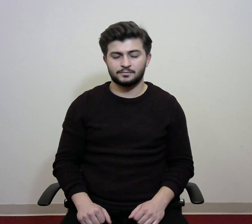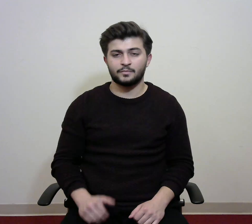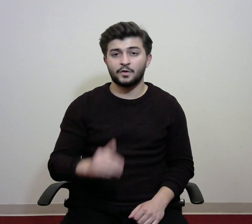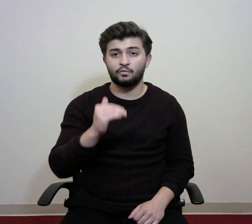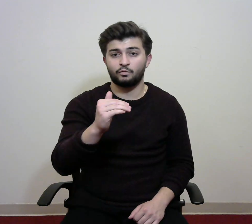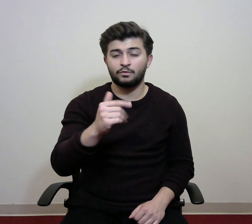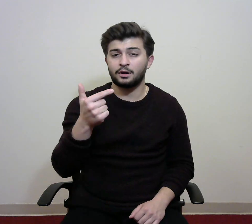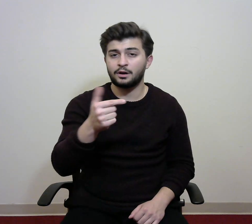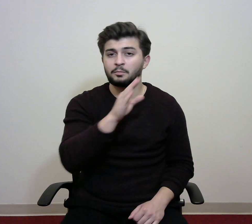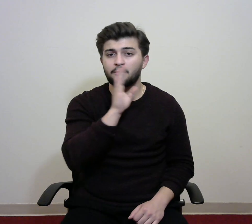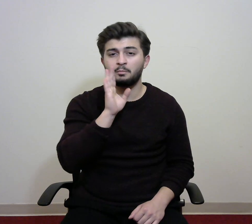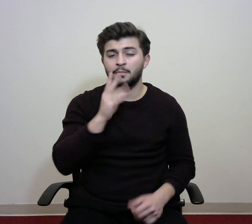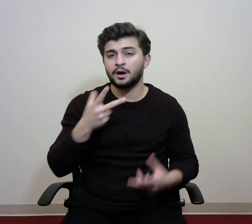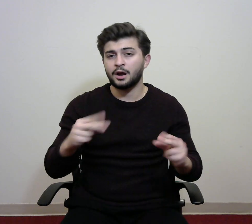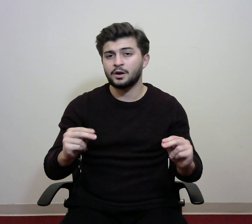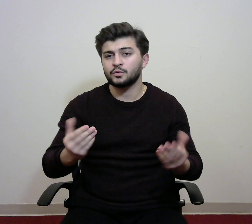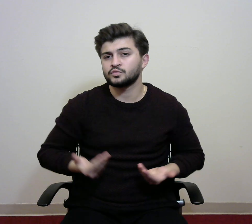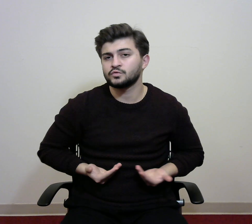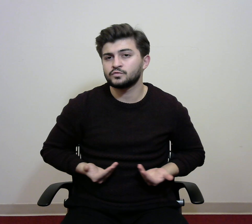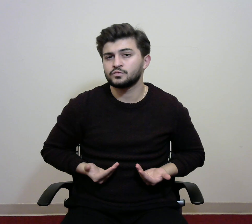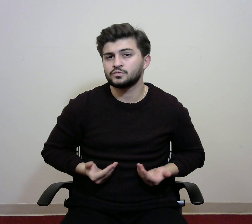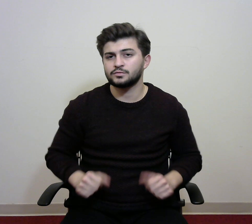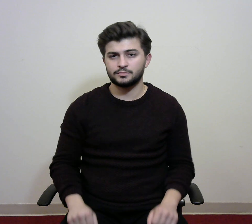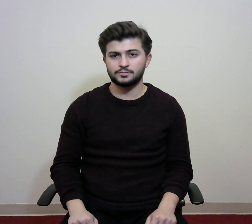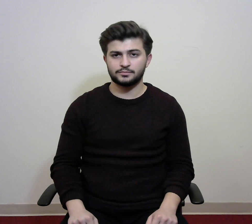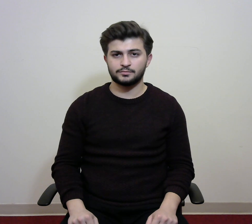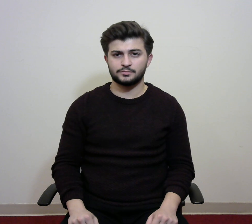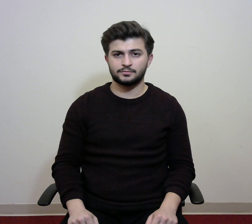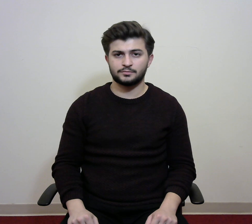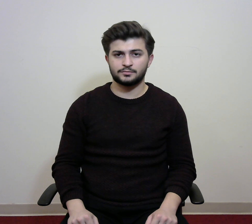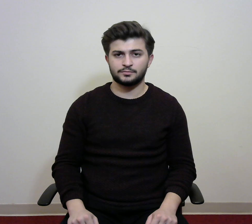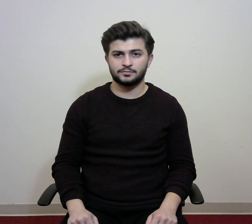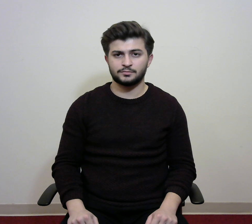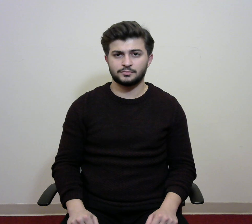Sənin qayınanan harda yaşayır?